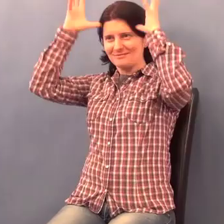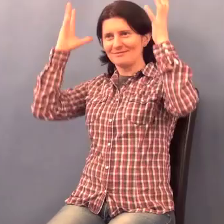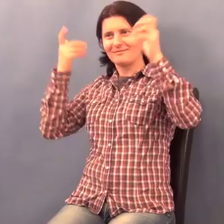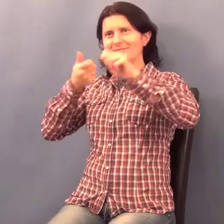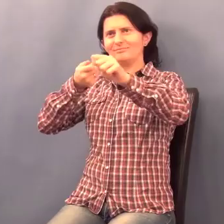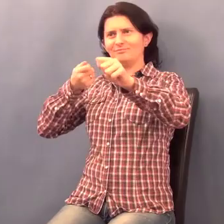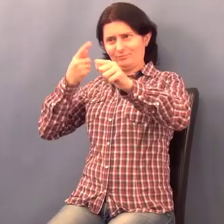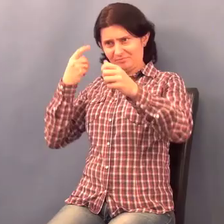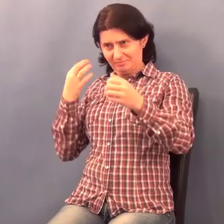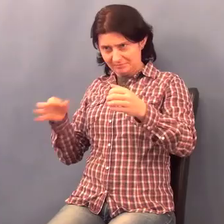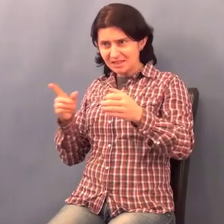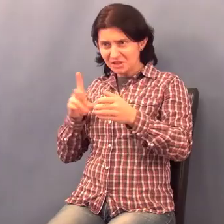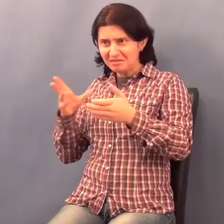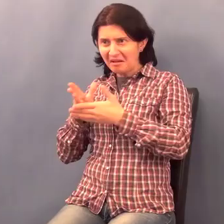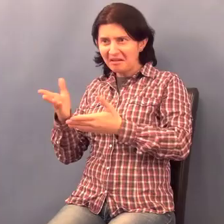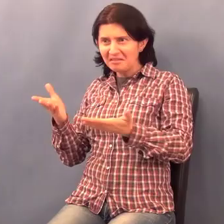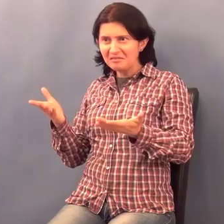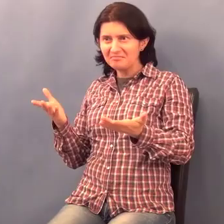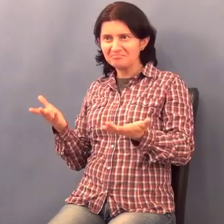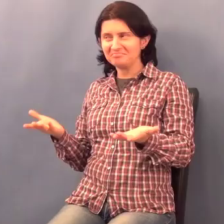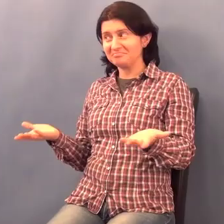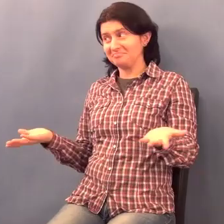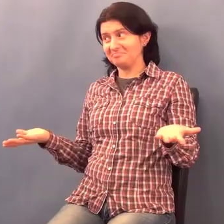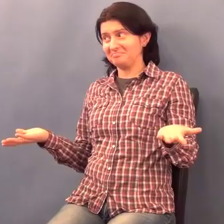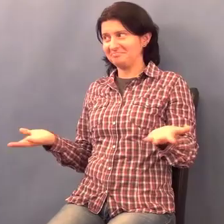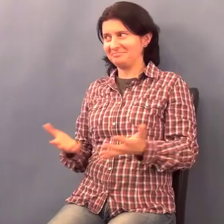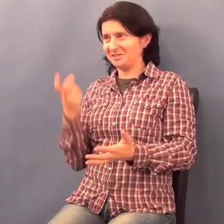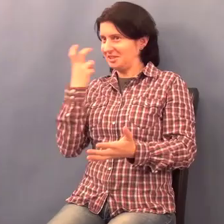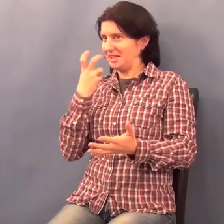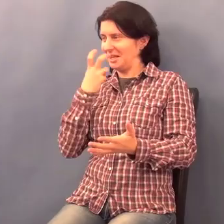Ciekawy był, czy mały sobie poradzi ze strzelaniem.